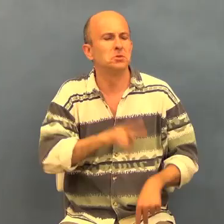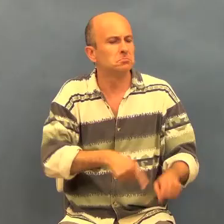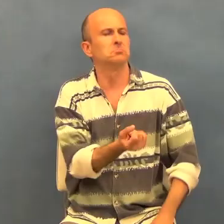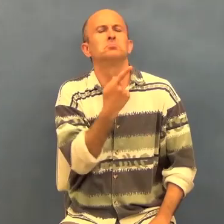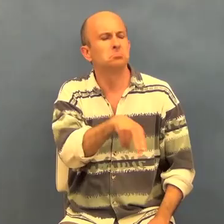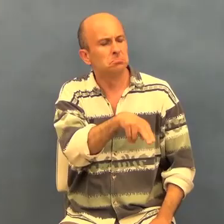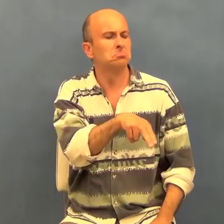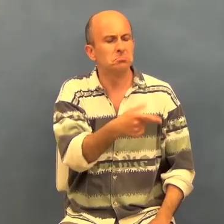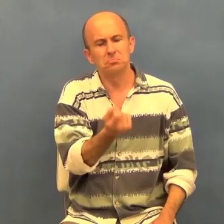Co on robi?